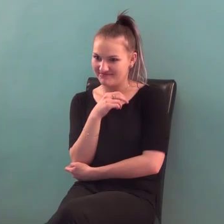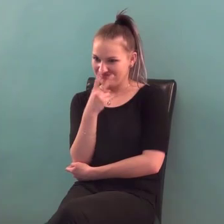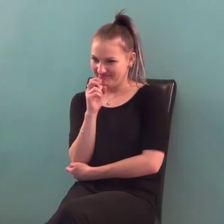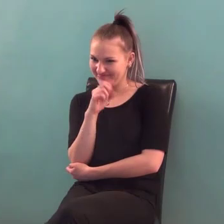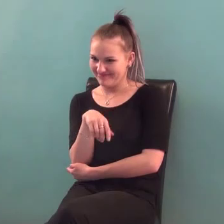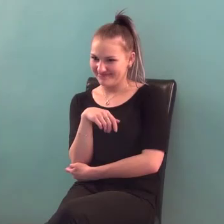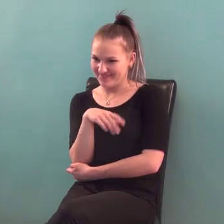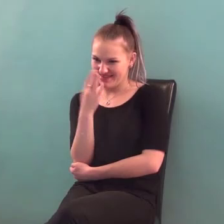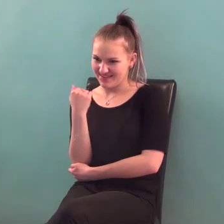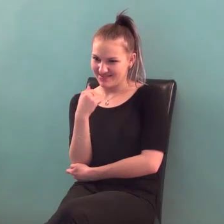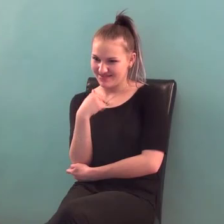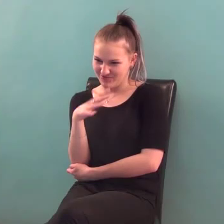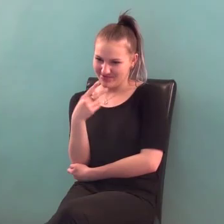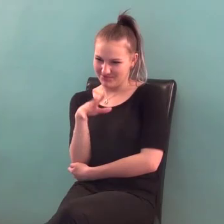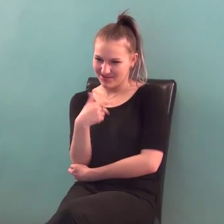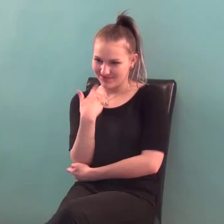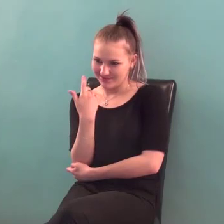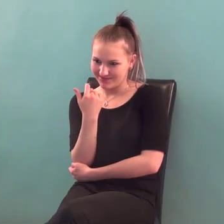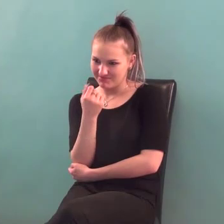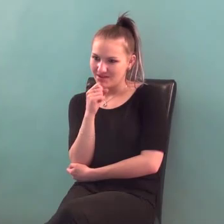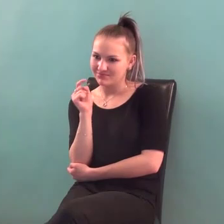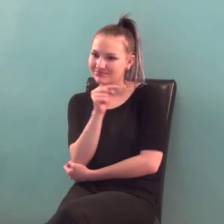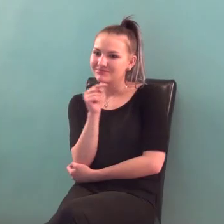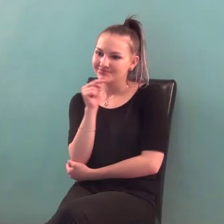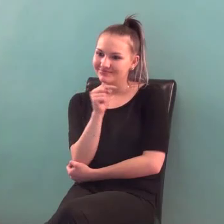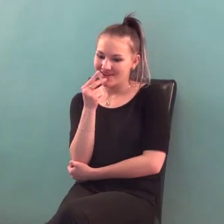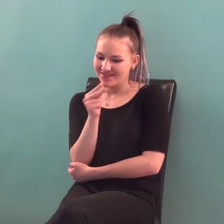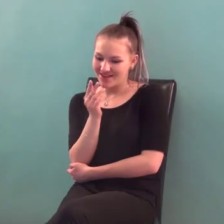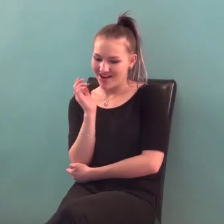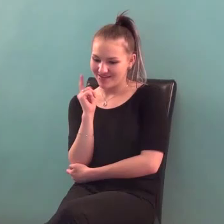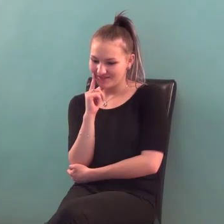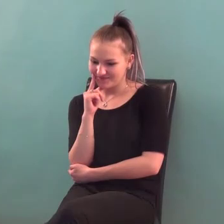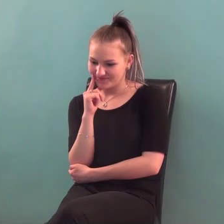Nie widziałam czegoś takiego, ja przebywam w mieście, na wsi jeżdżę tylko w odwiedziny.